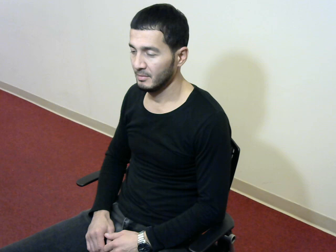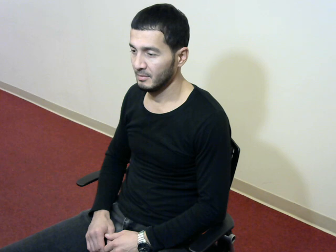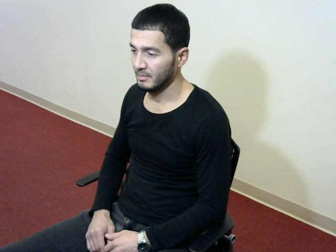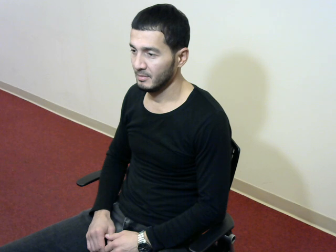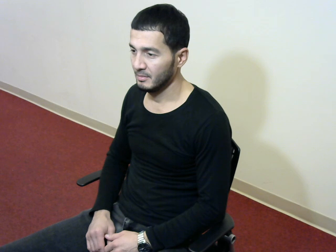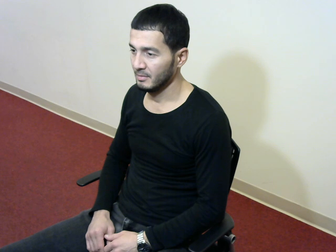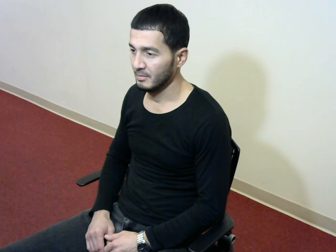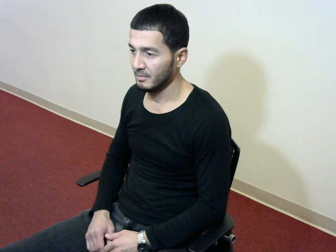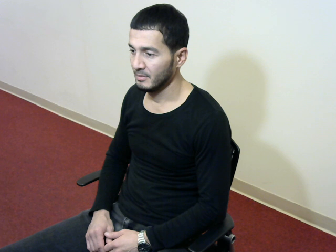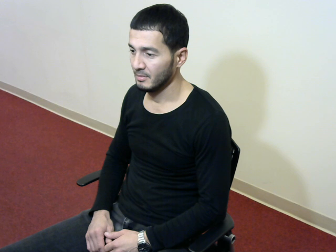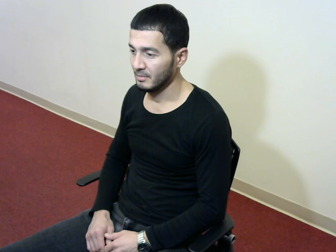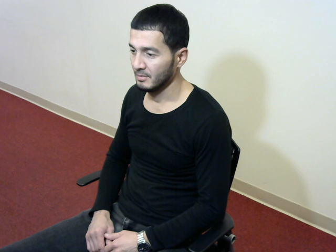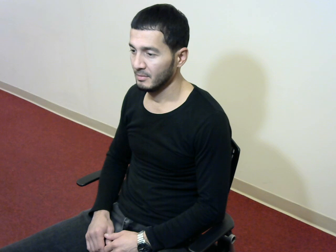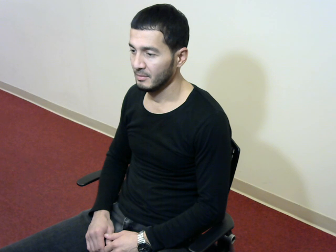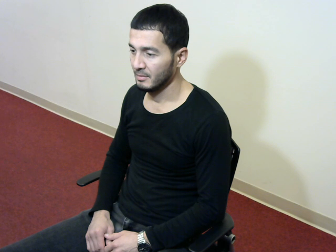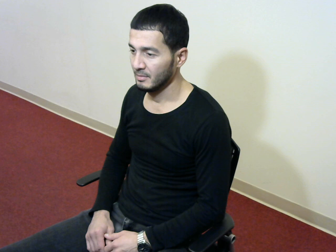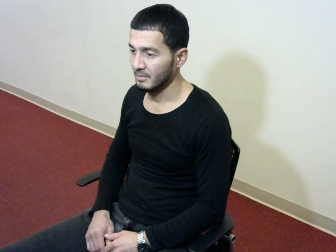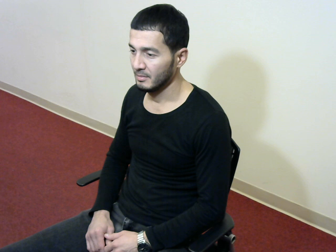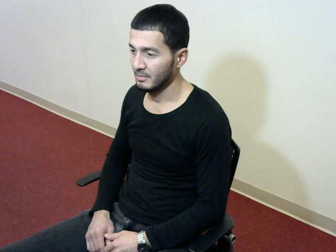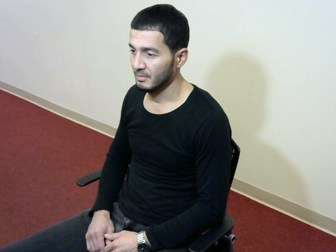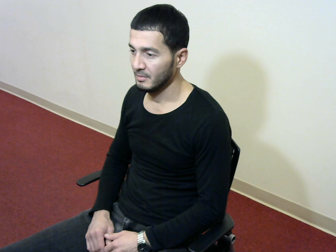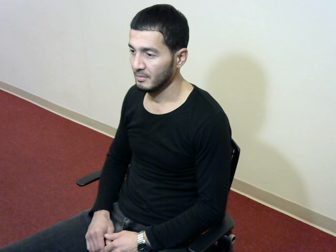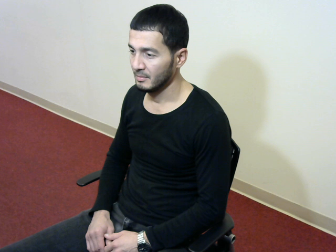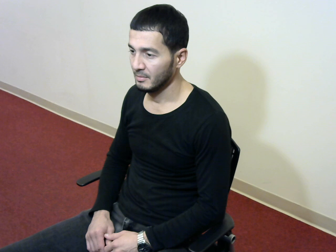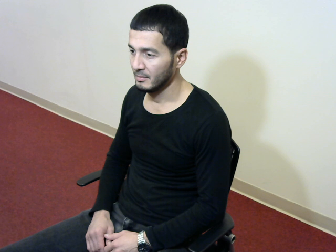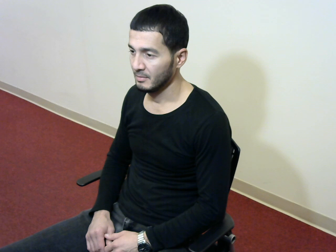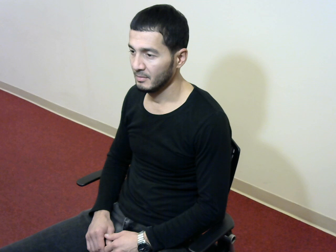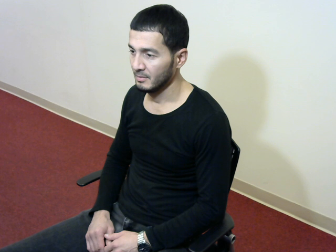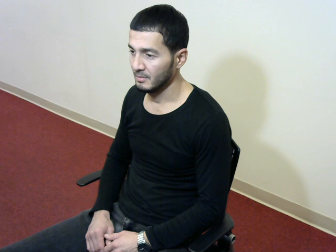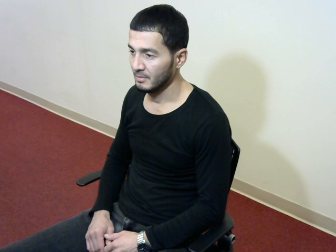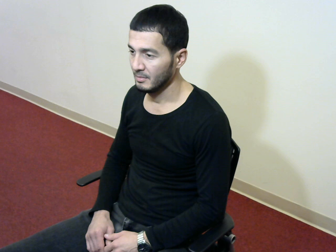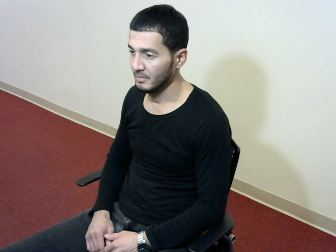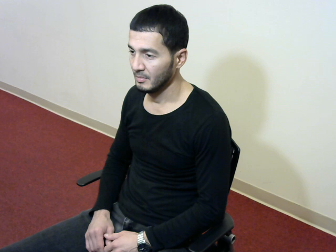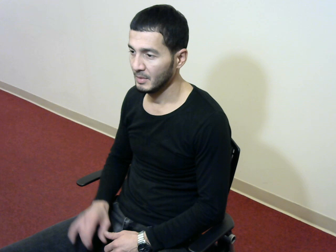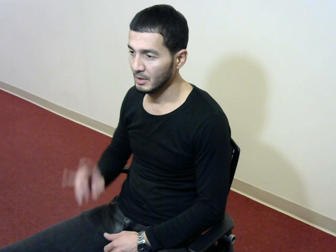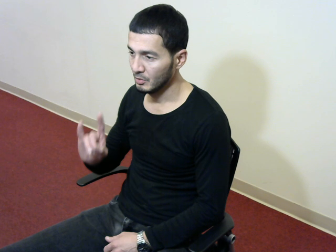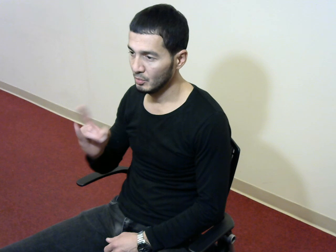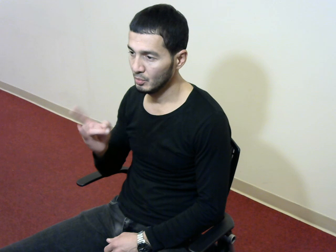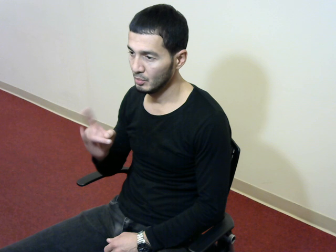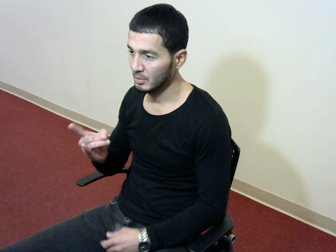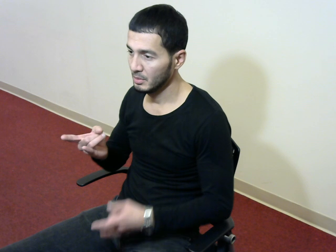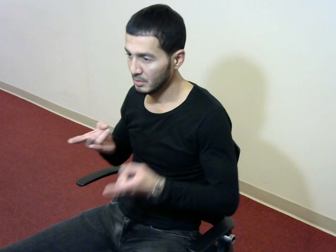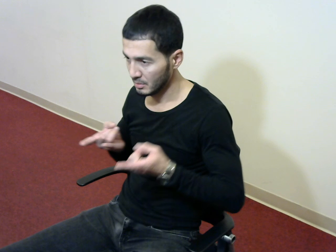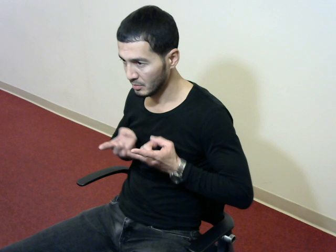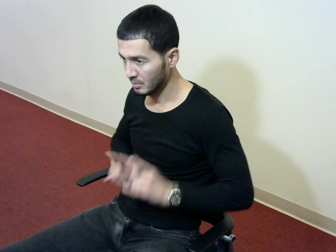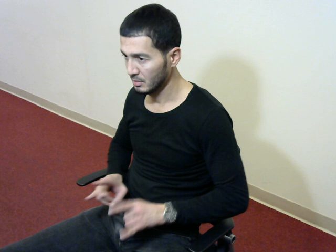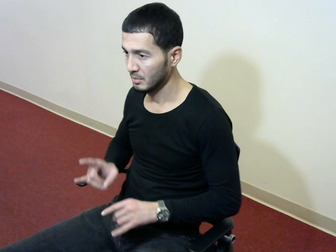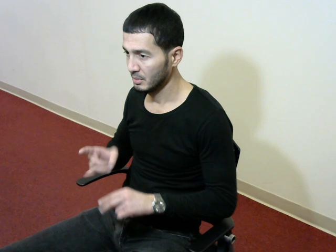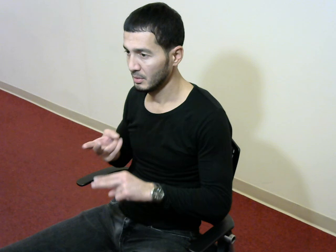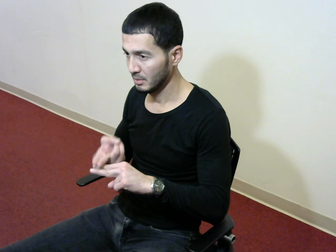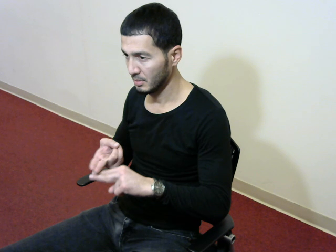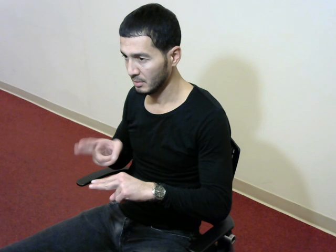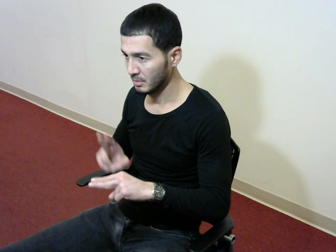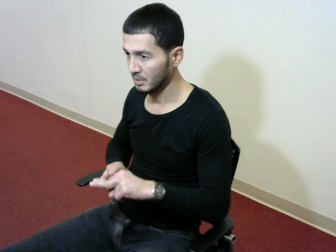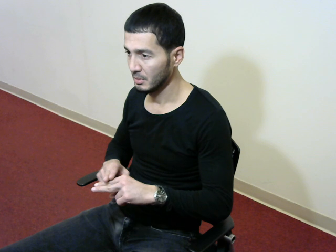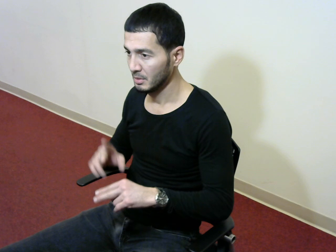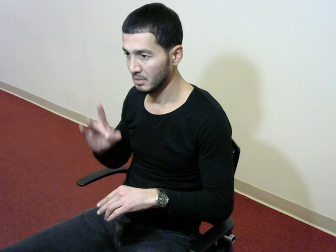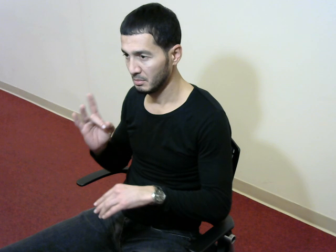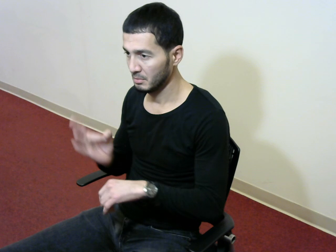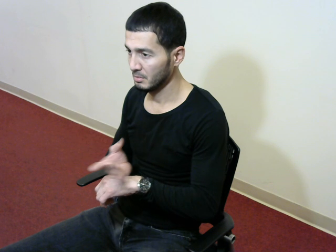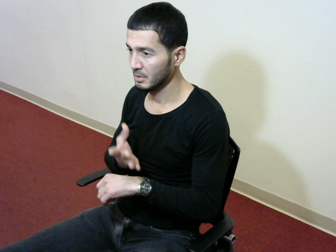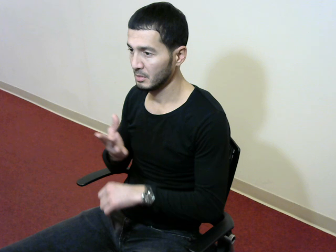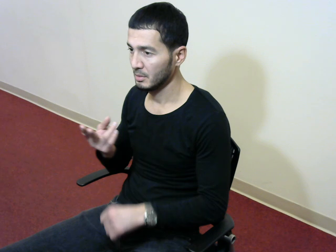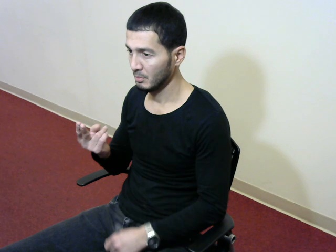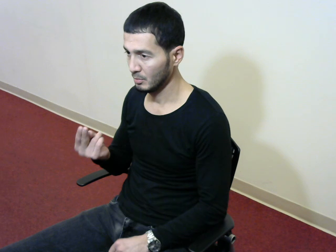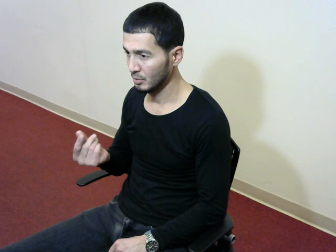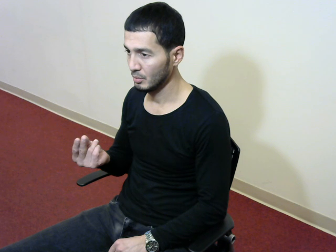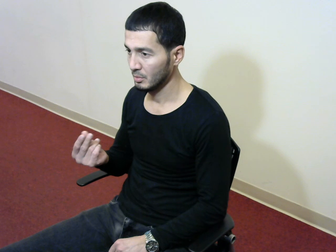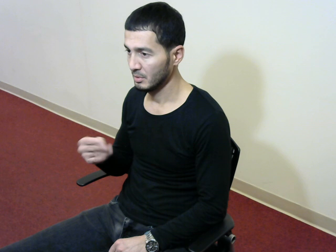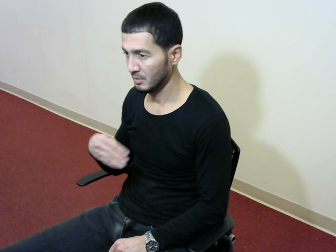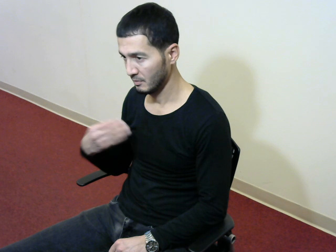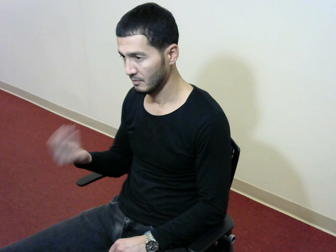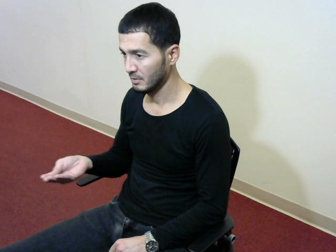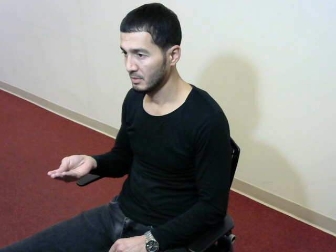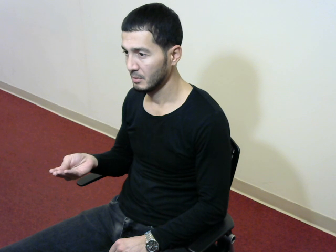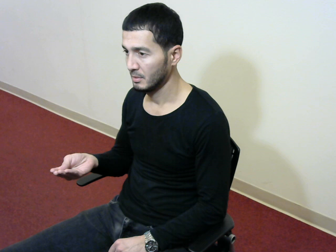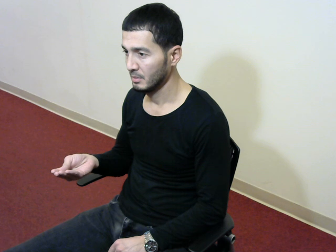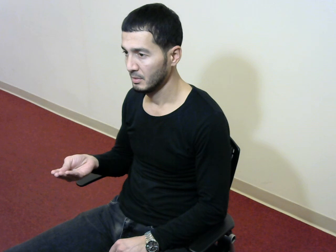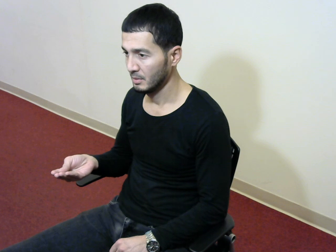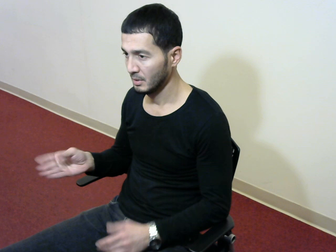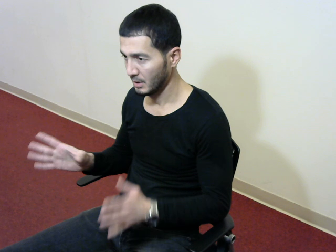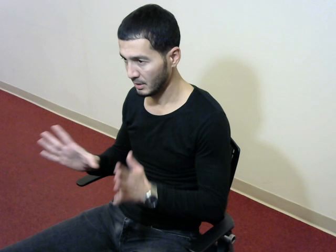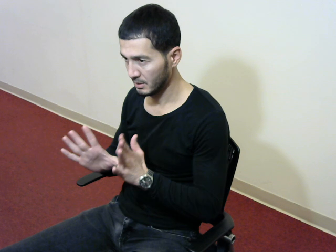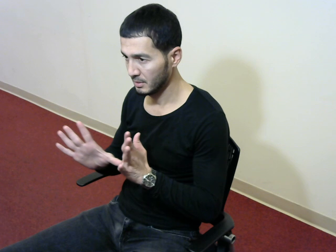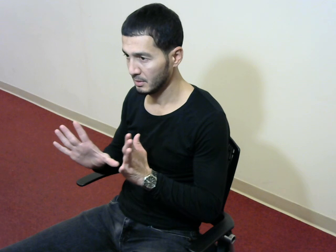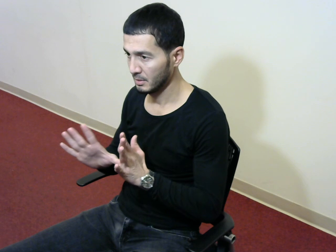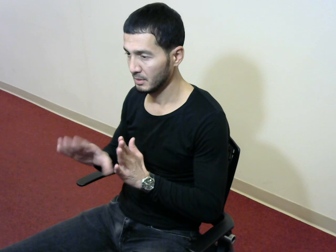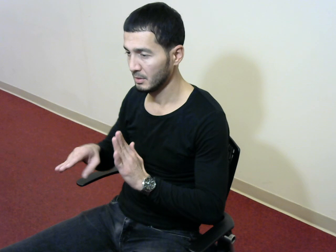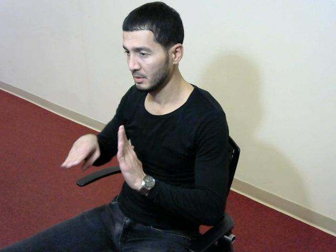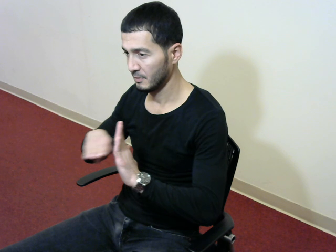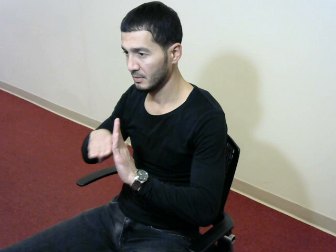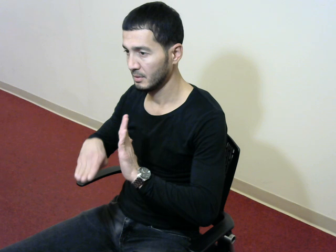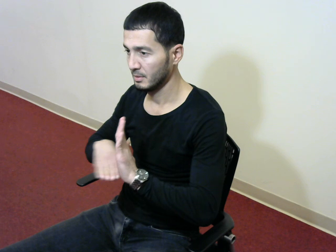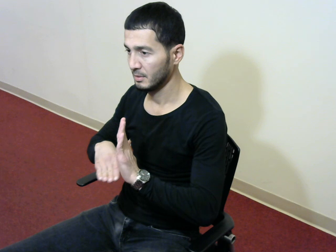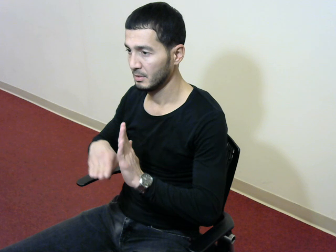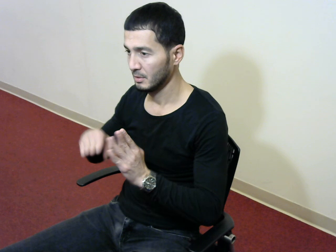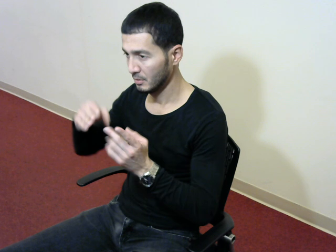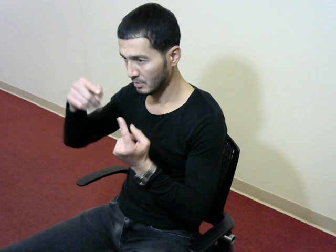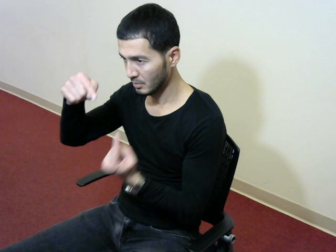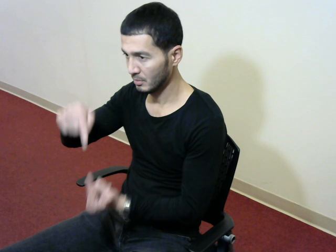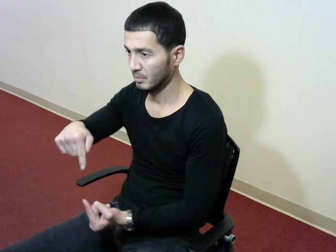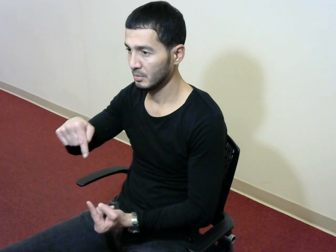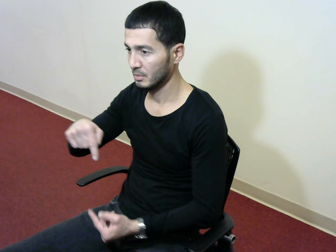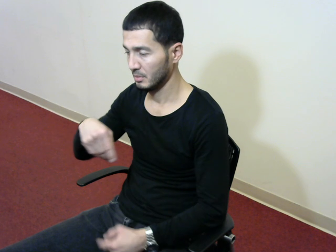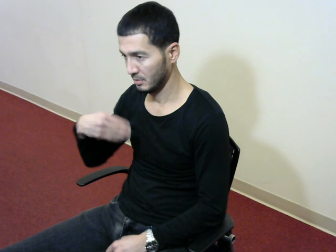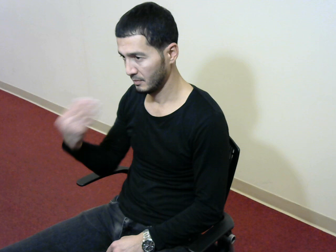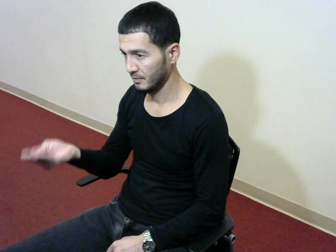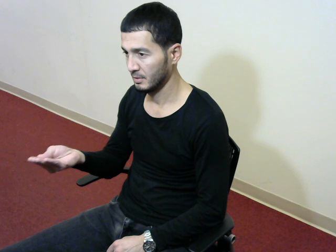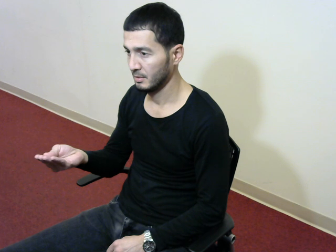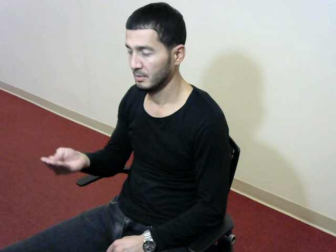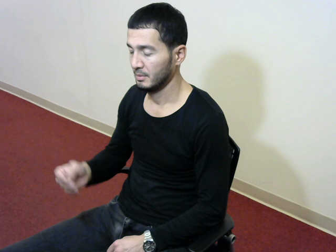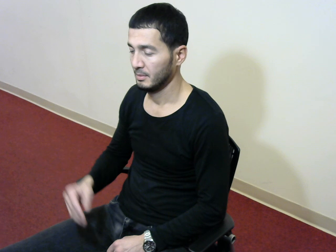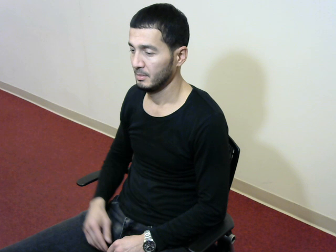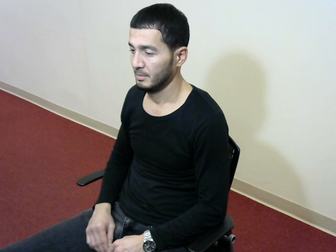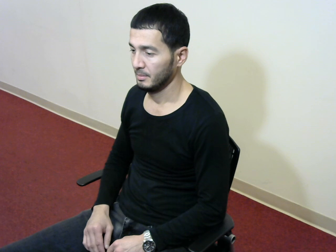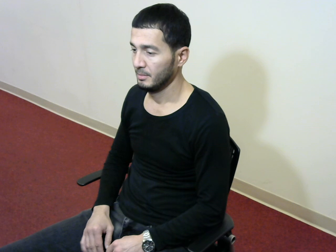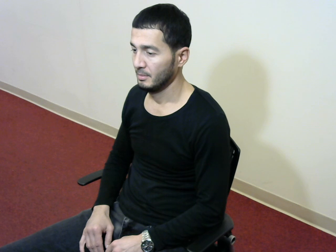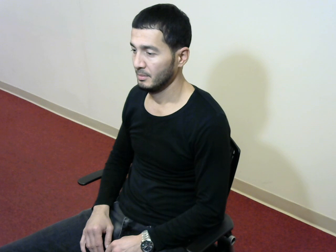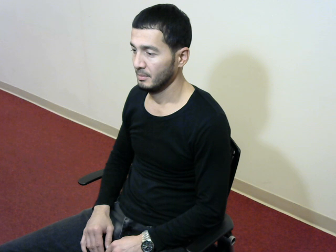Uşağın doğulmasına görə birdəfəlik məbləğin verilməsi elektron qaydaya uyğun verilir